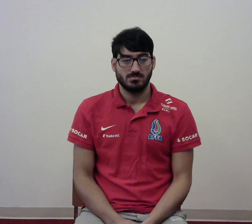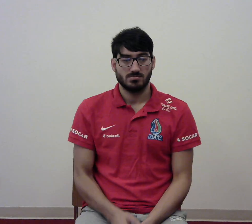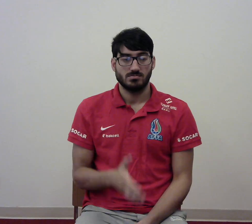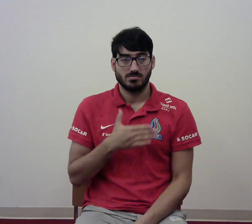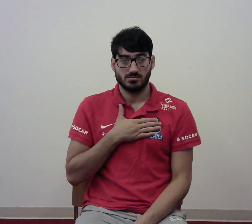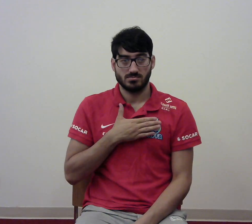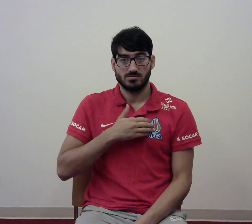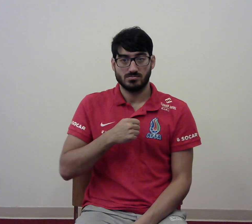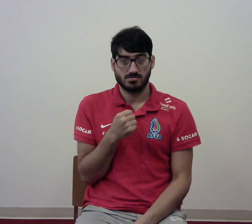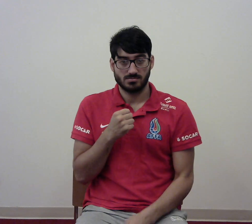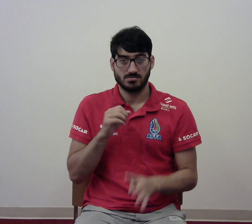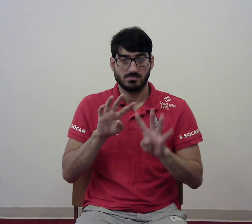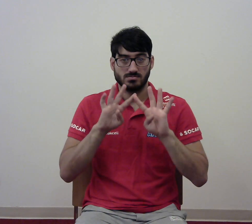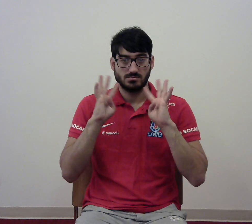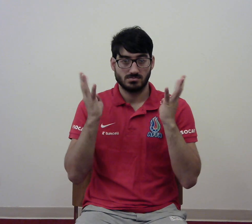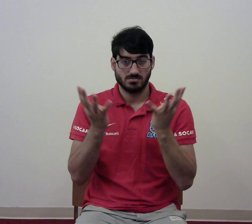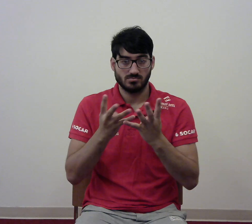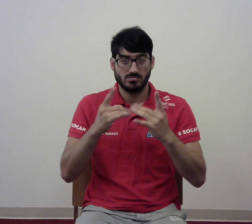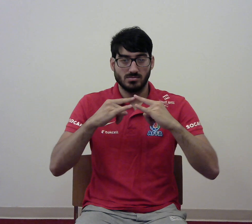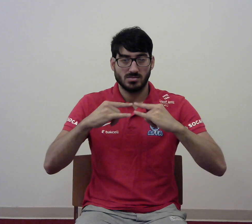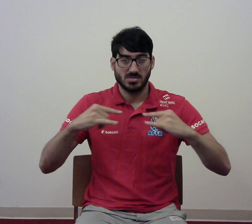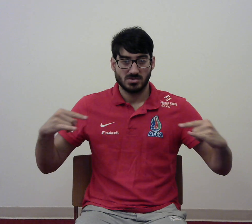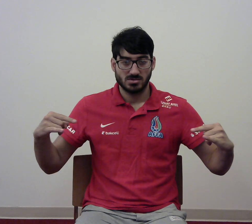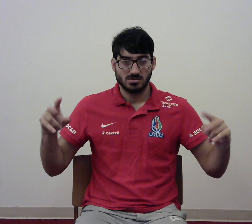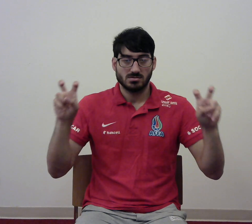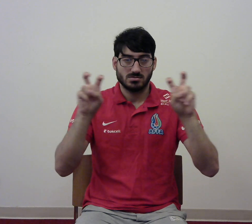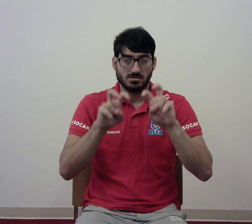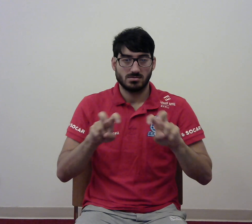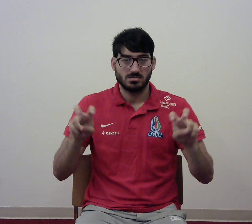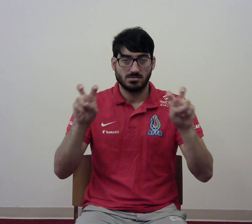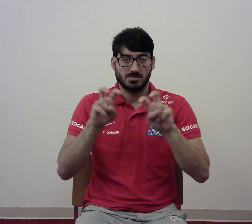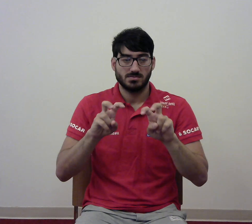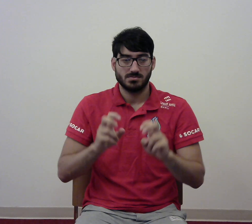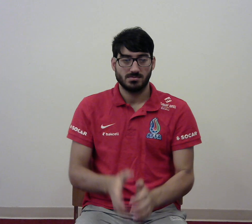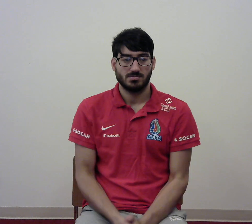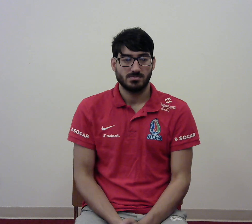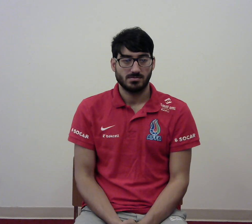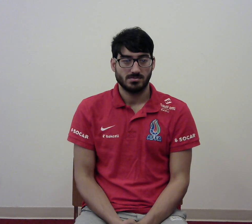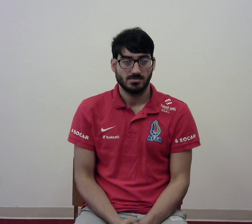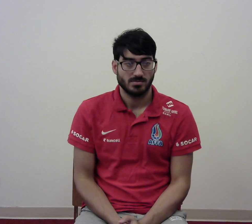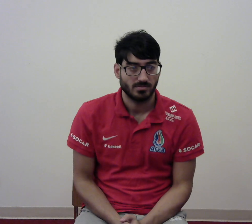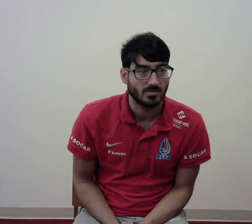Mən dostlarımın olduğu masanı axtarıram